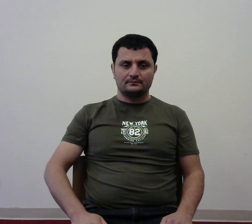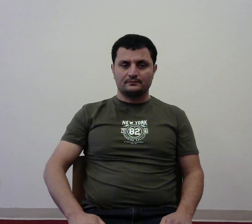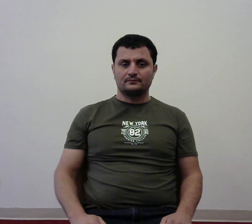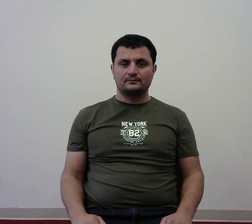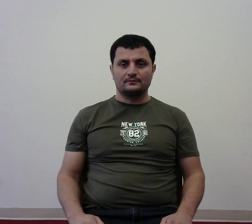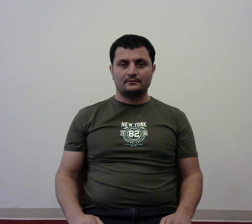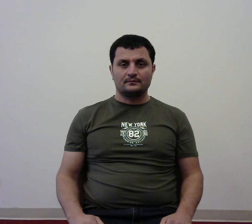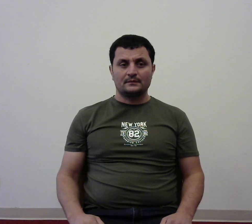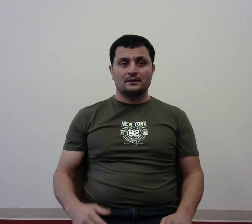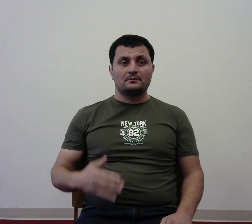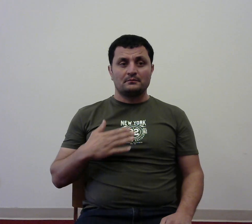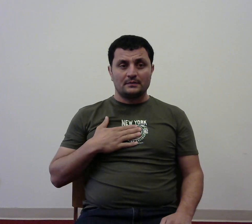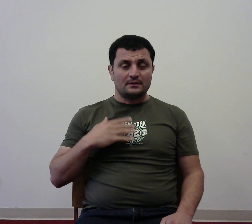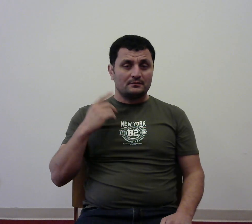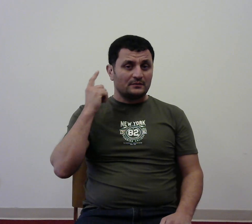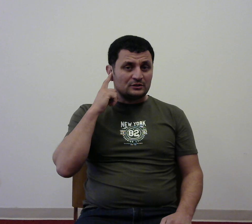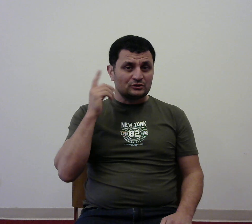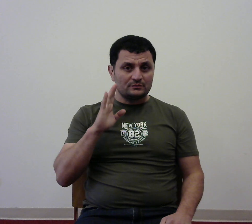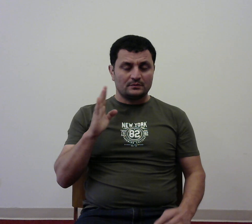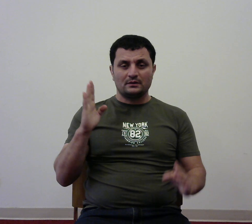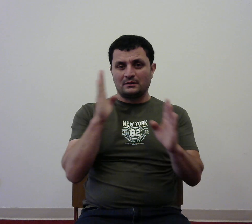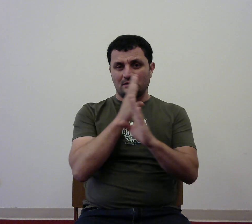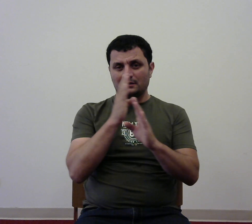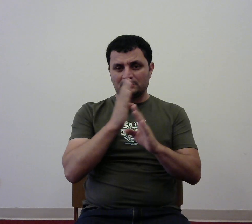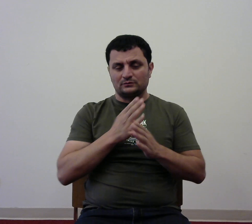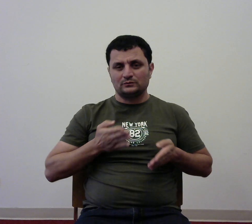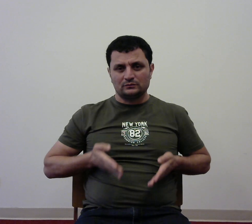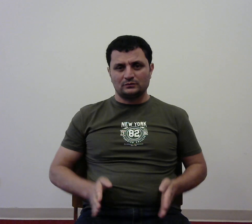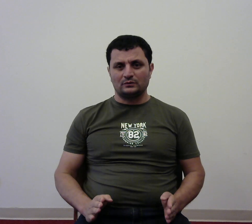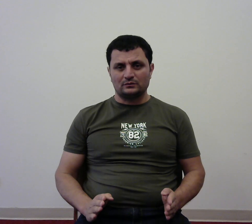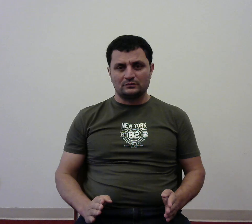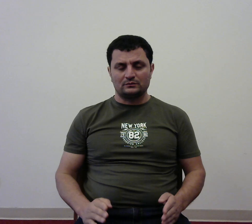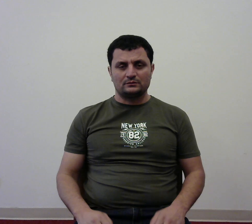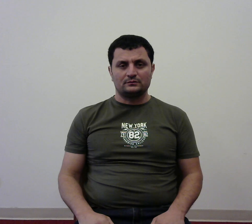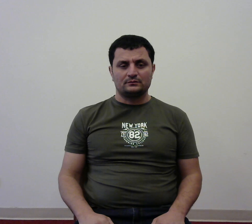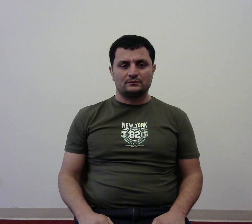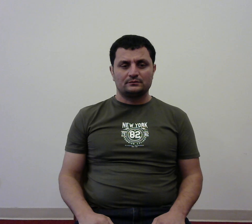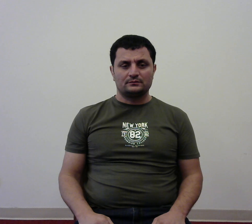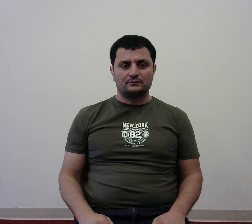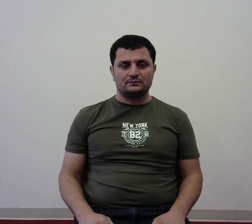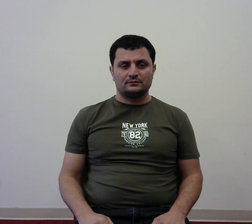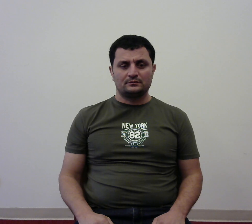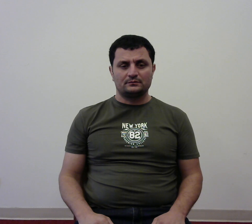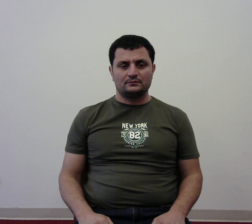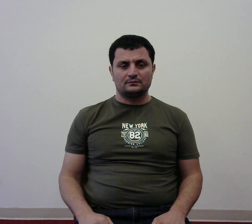Mənim eşitmə məhdudiyyətim anadangəlmədir